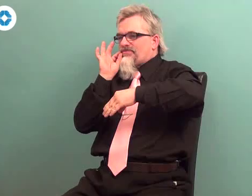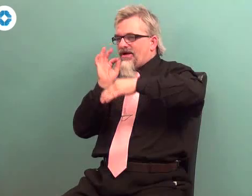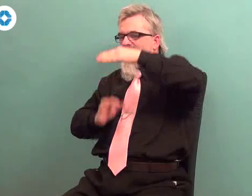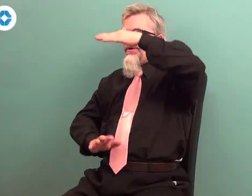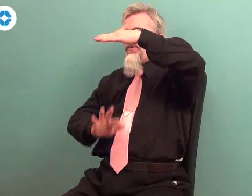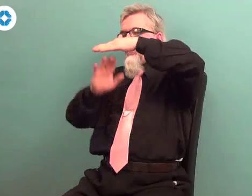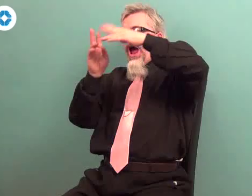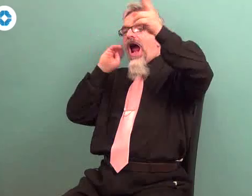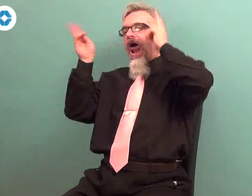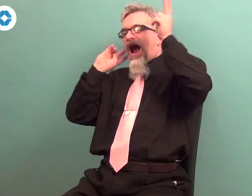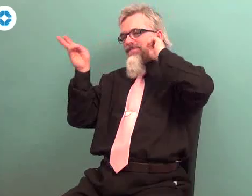Unoszący się dym uruchomił alarm.